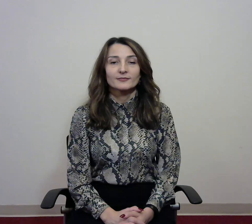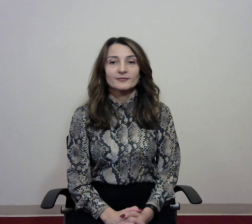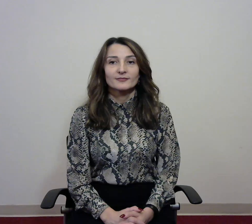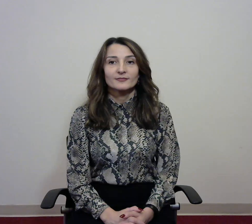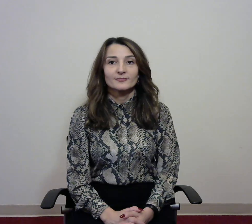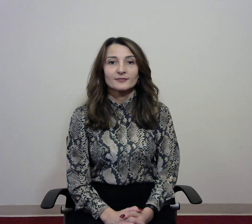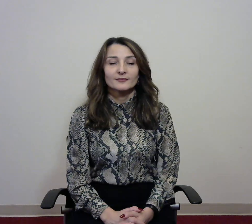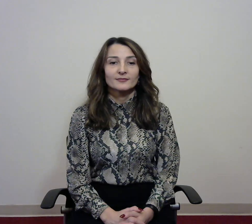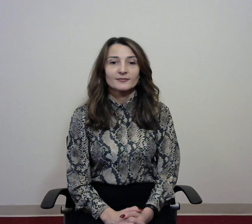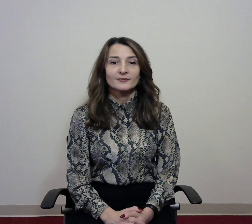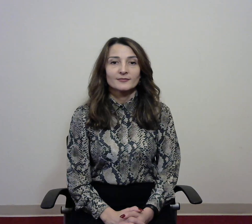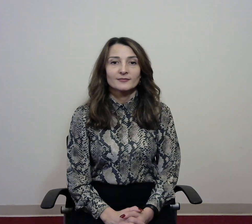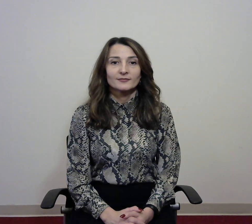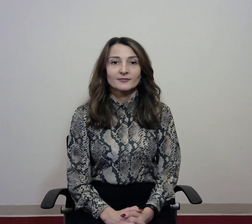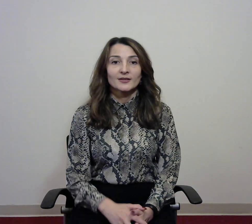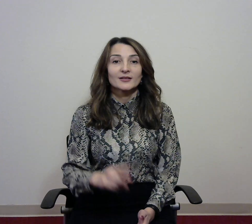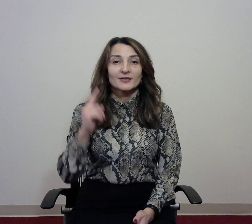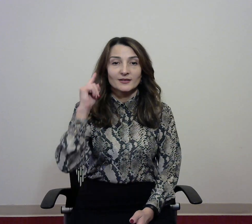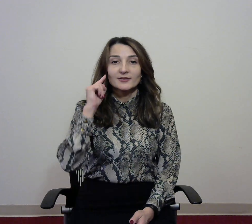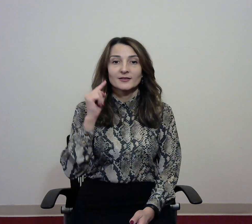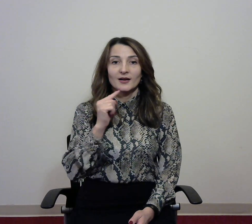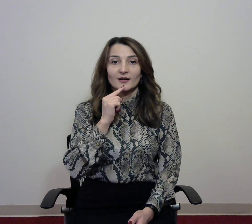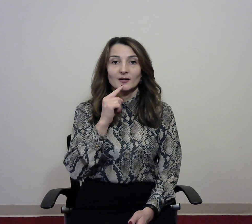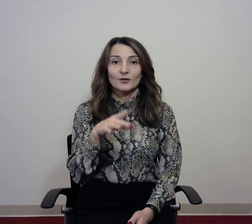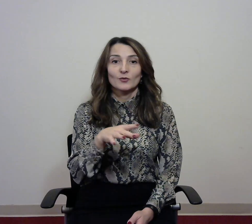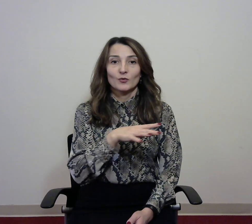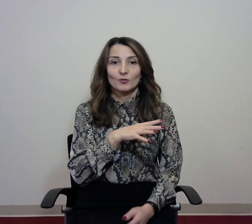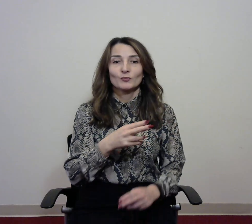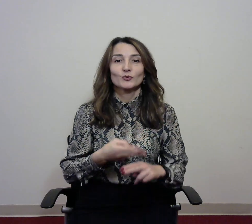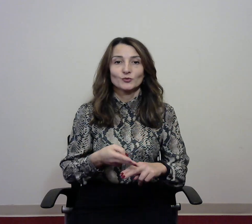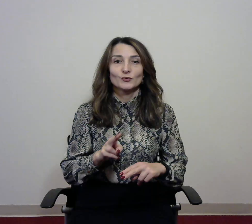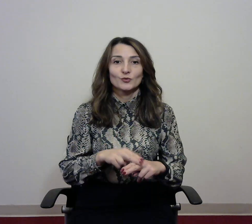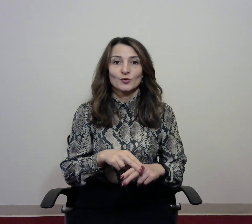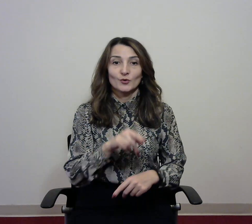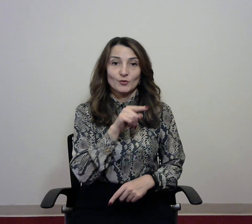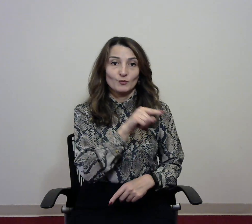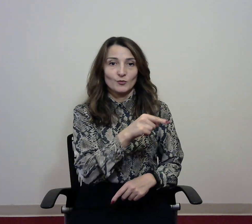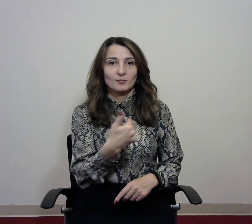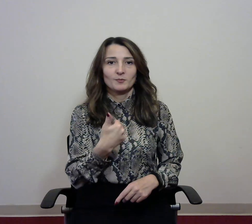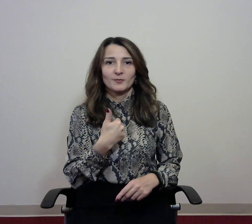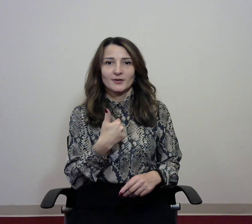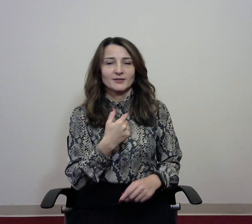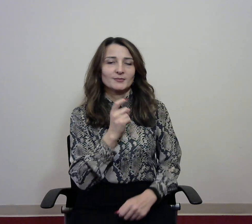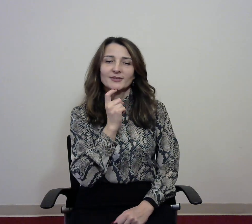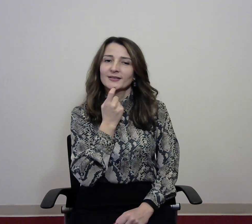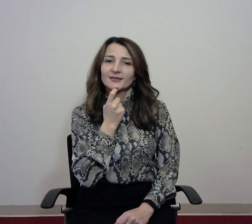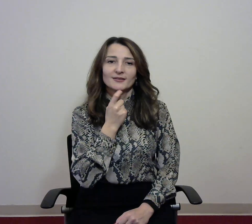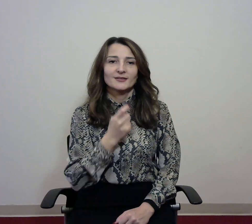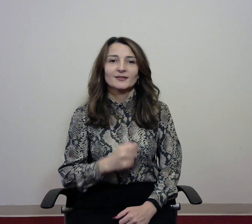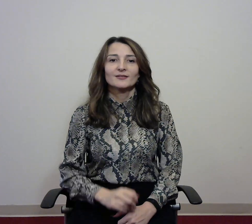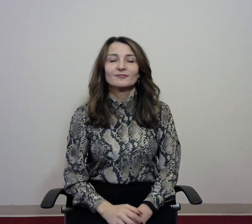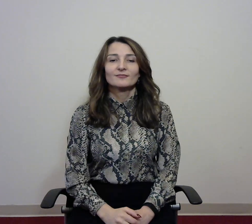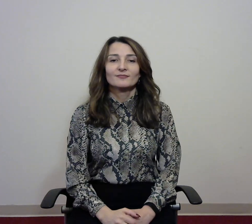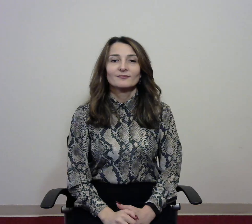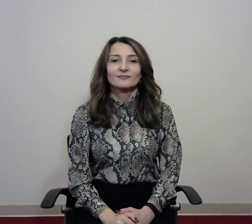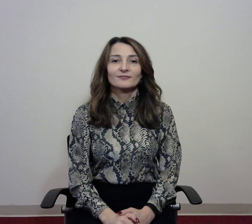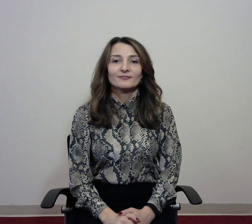Eşitmə məhdudiyyəti olduğuna görə bu mənə çətindir